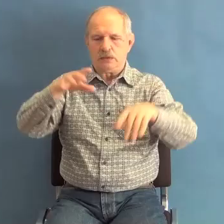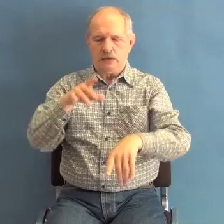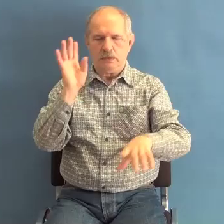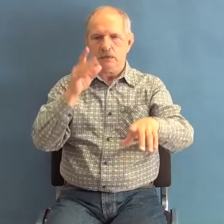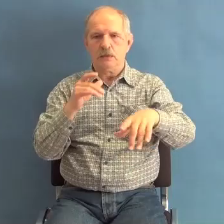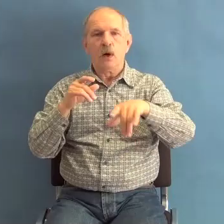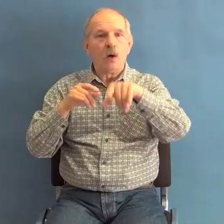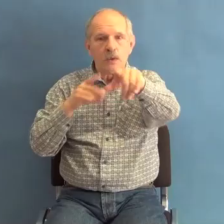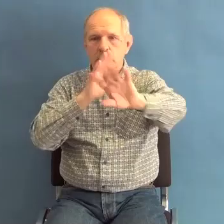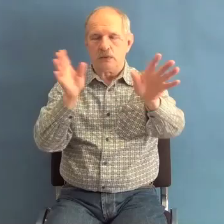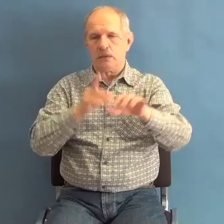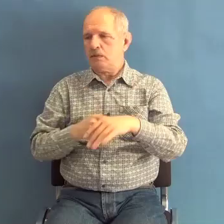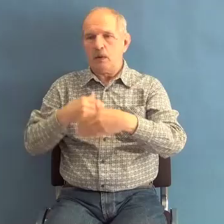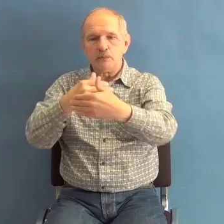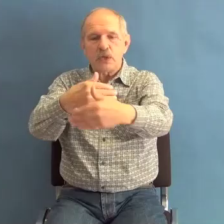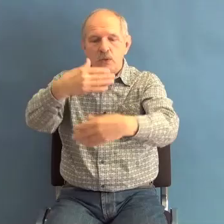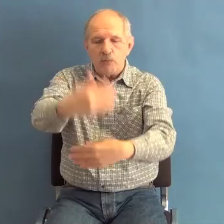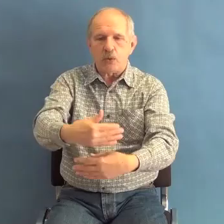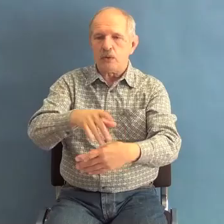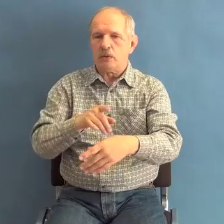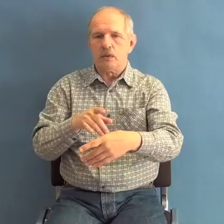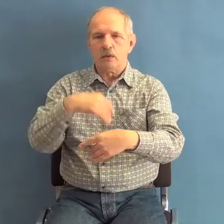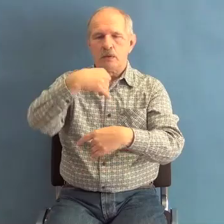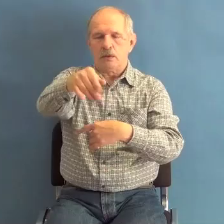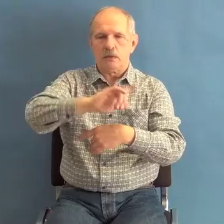Nie wolno przekraczać granicy wyznaczonej przez ten znak.